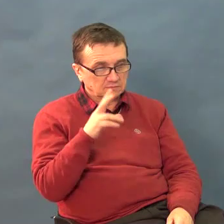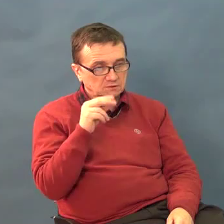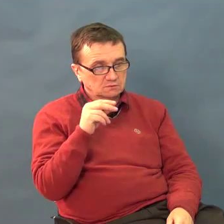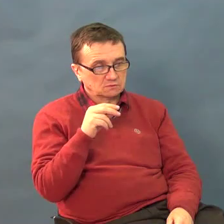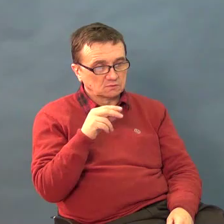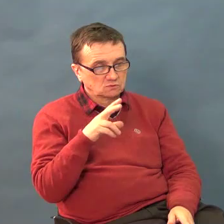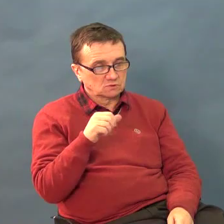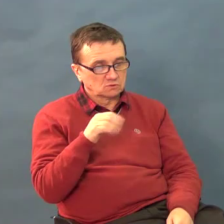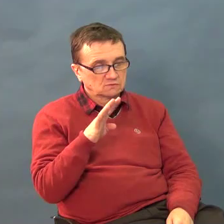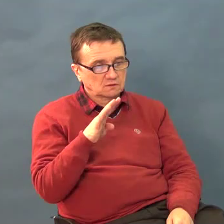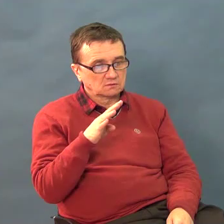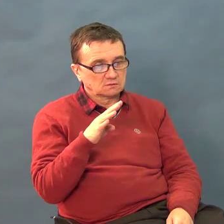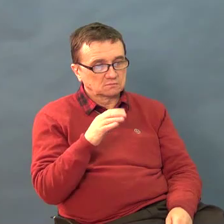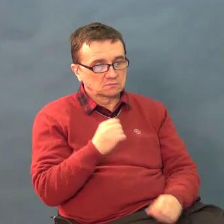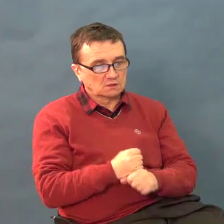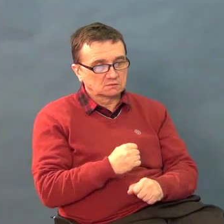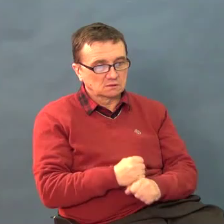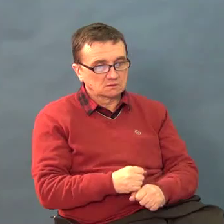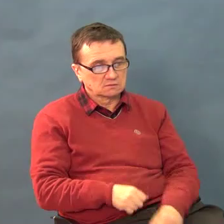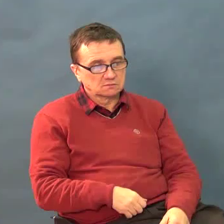W poniedziałek od ósmej do czwartej praca.